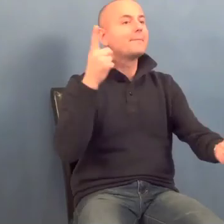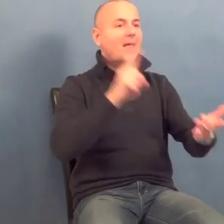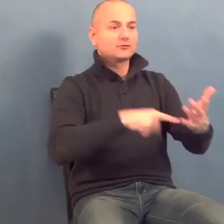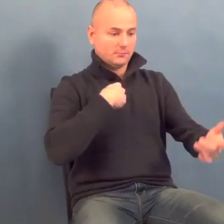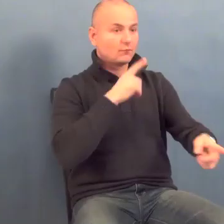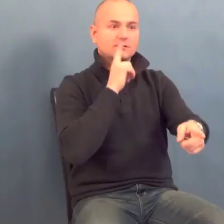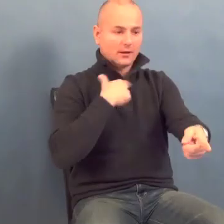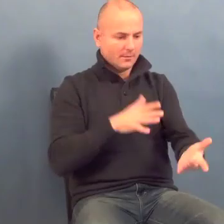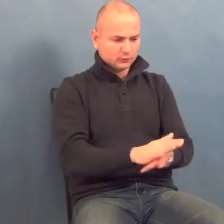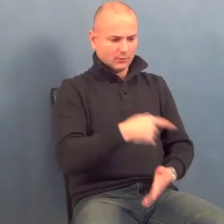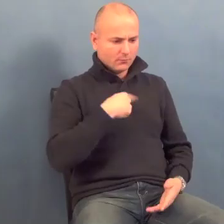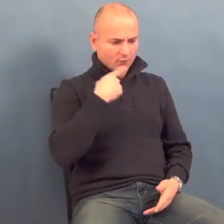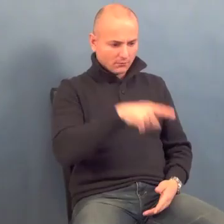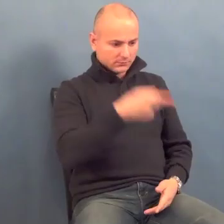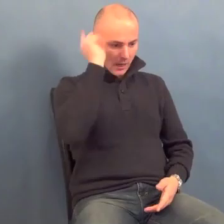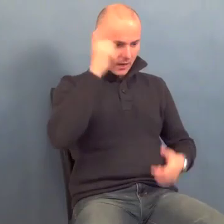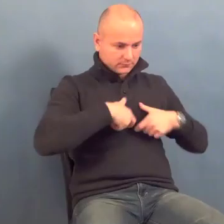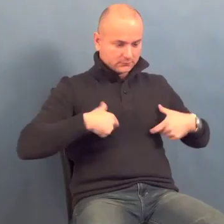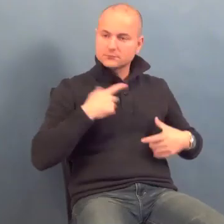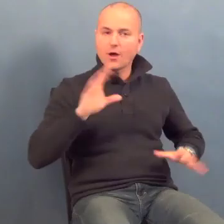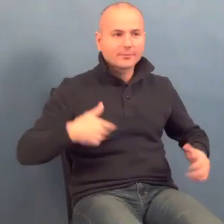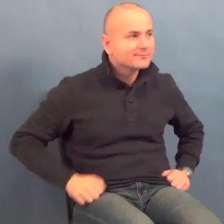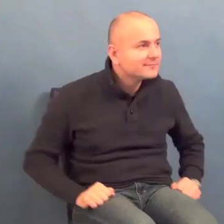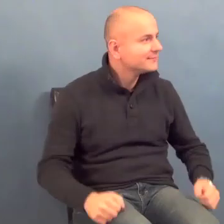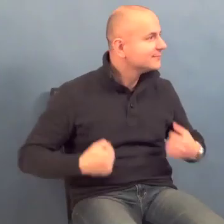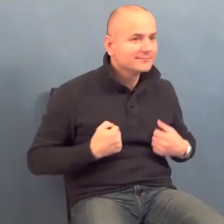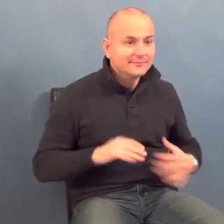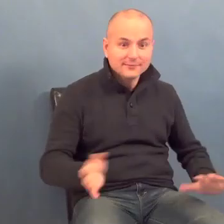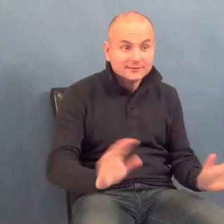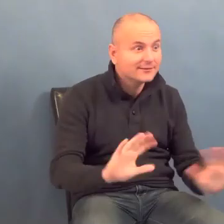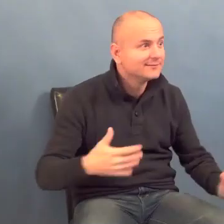Ja za pierwszym razem to zobaczyłem, że jest zakaz noszenia bikini to bym się rozebrał.